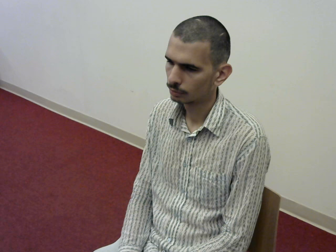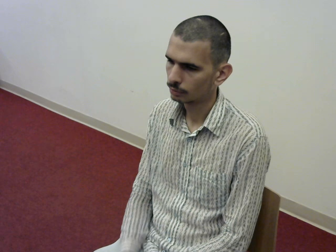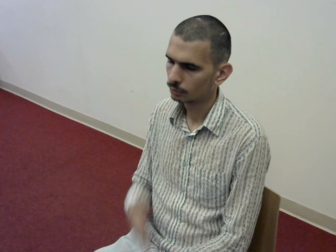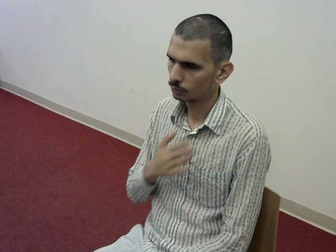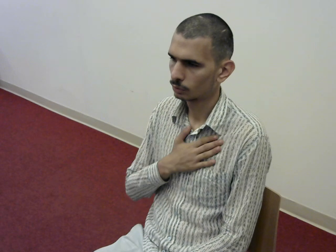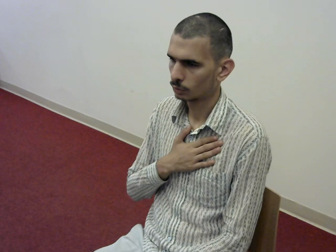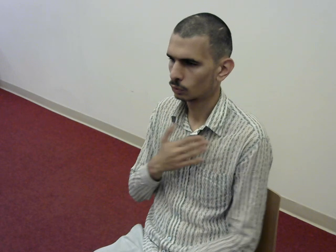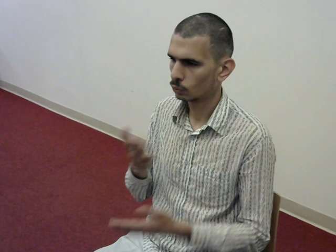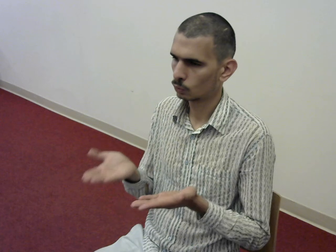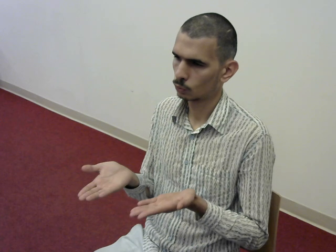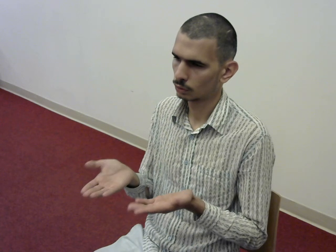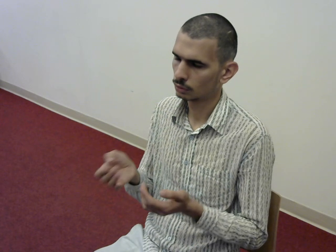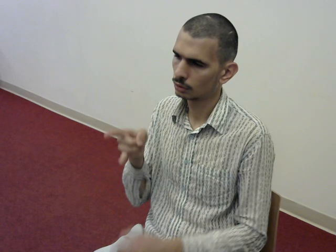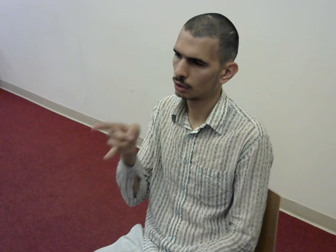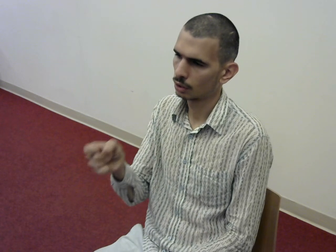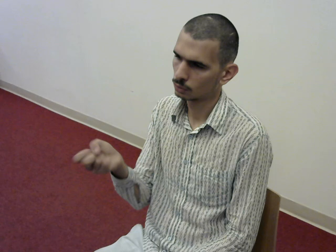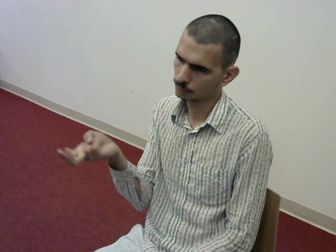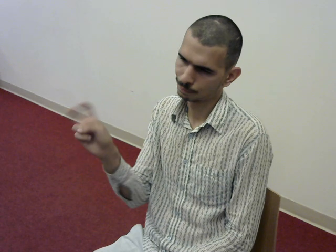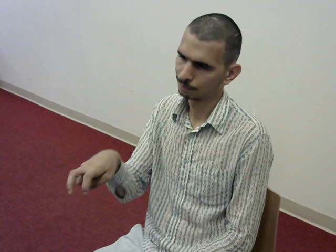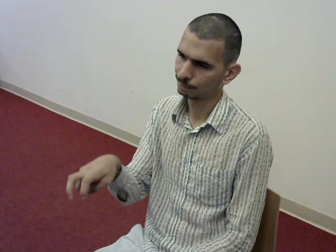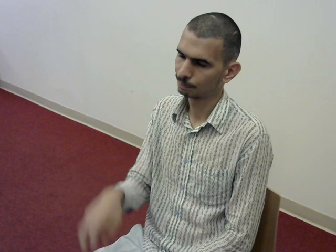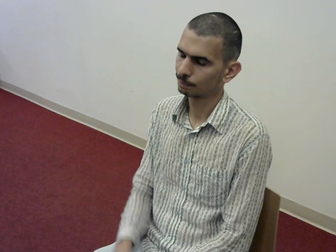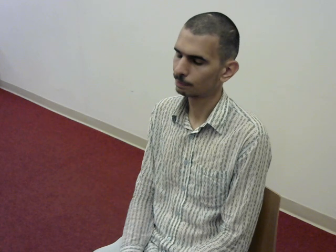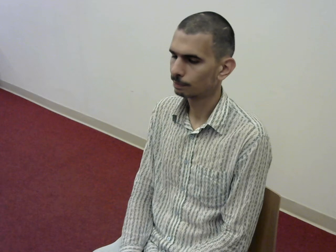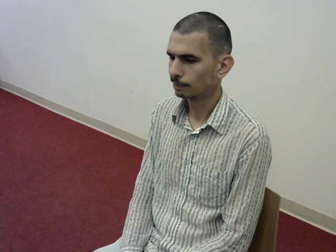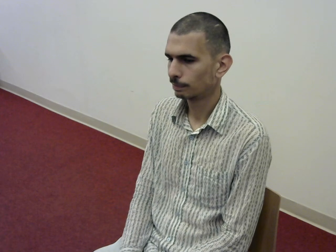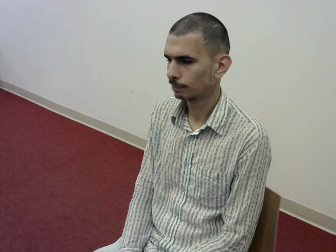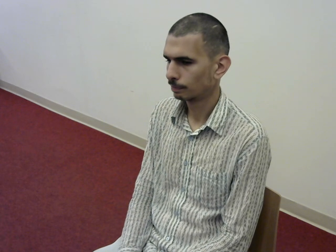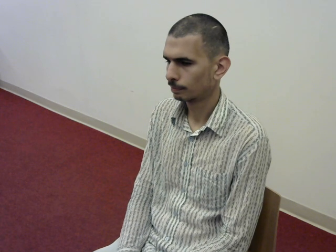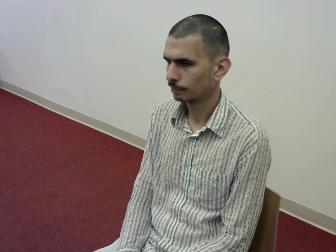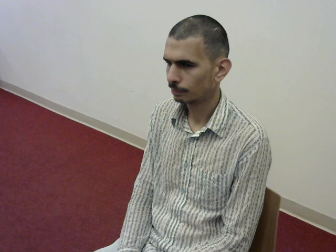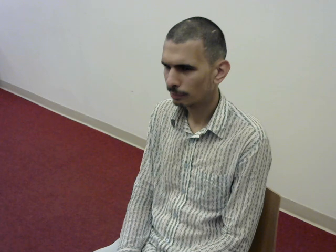Mən bura taksidə gəldim